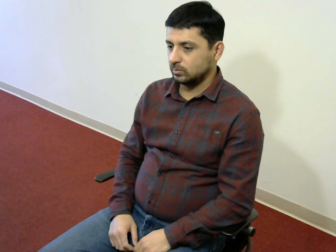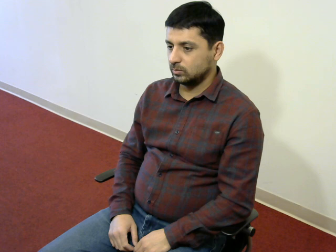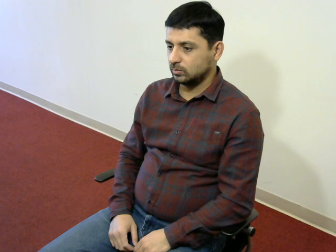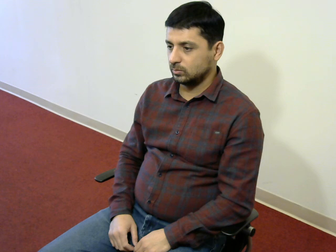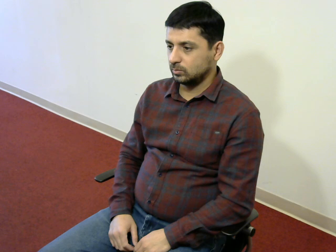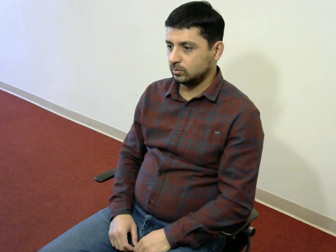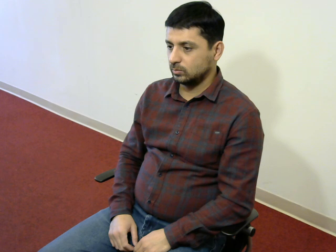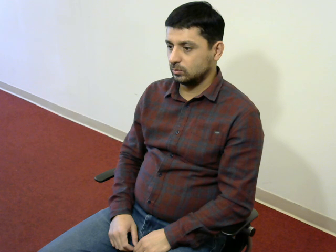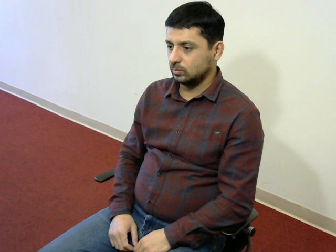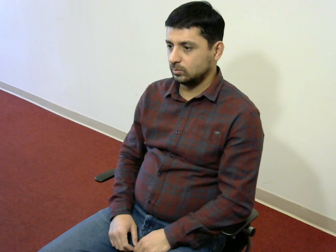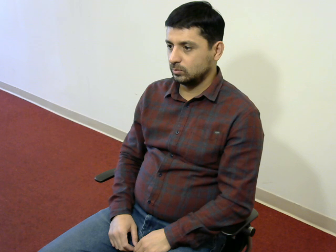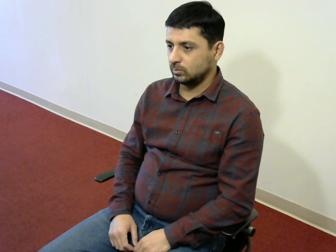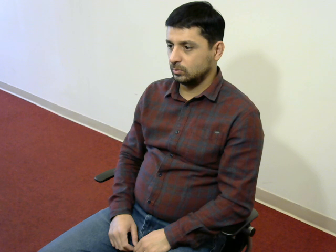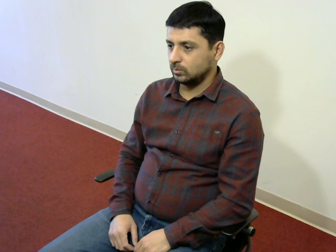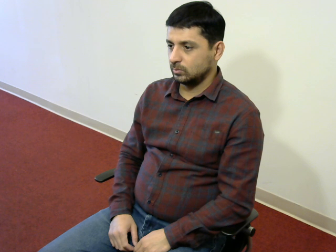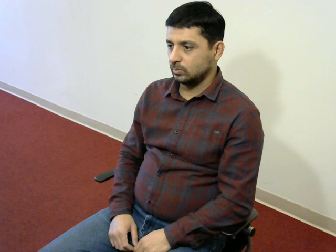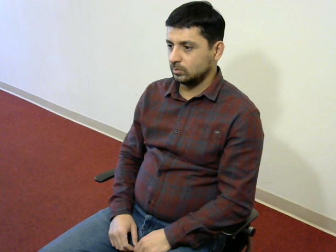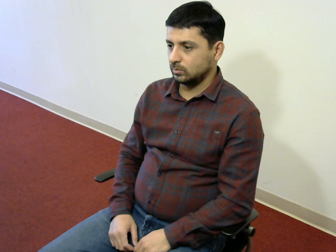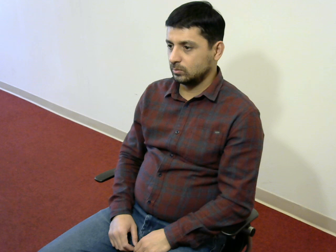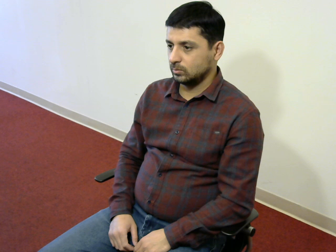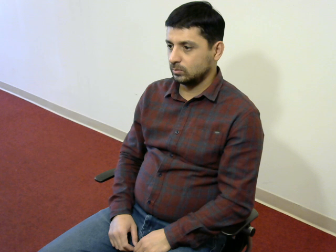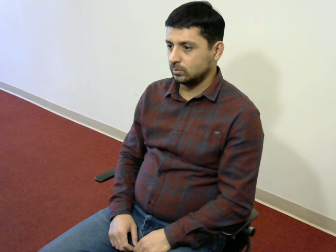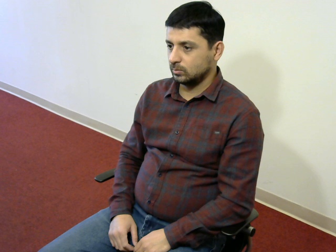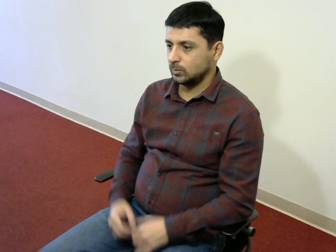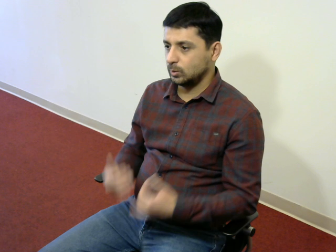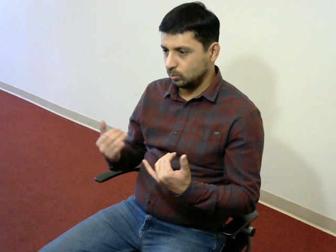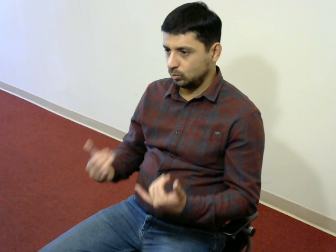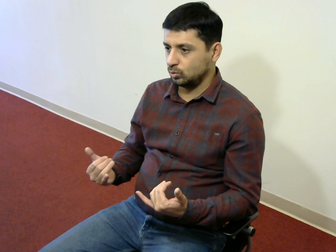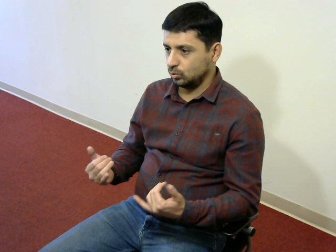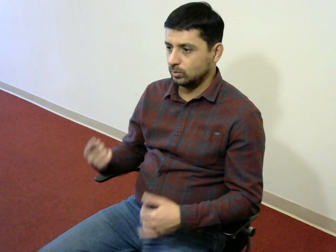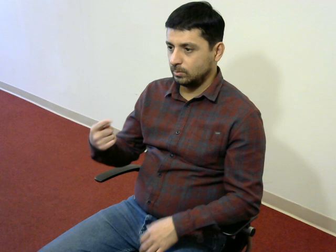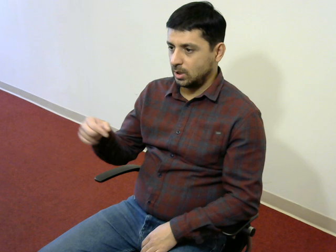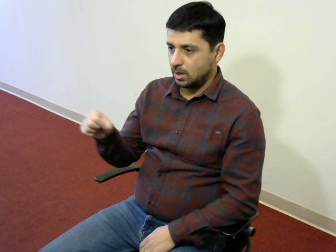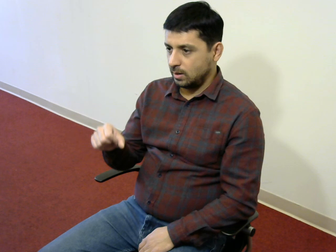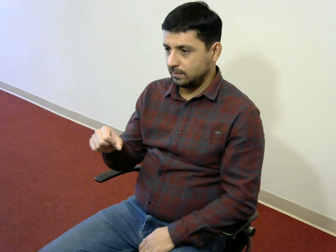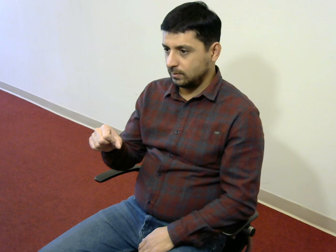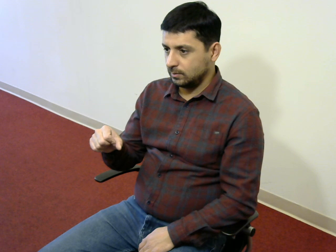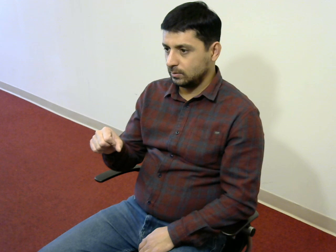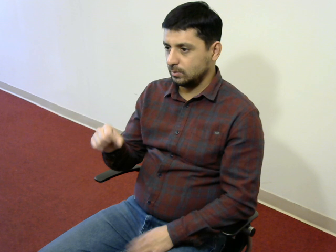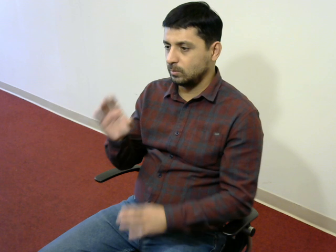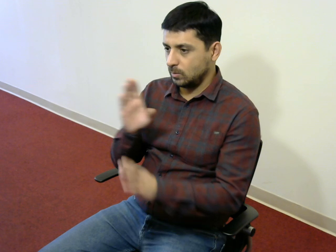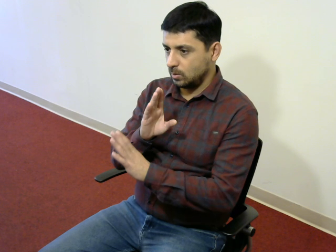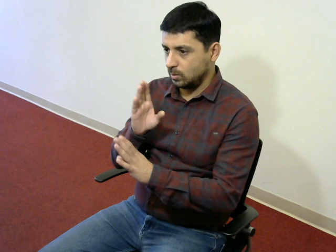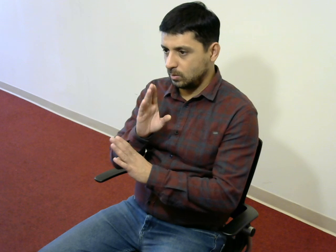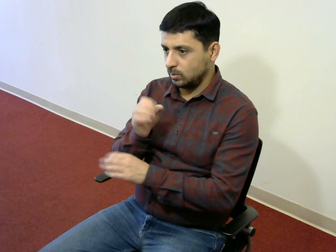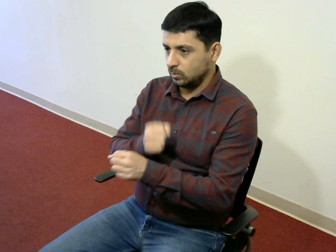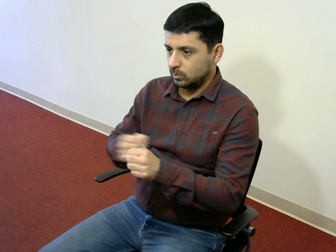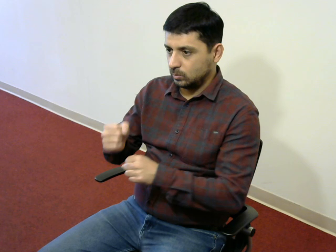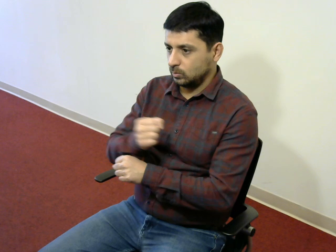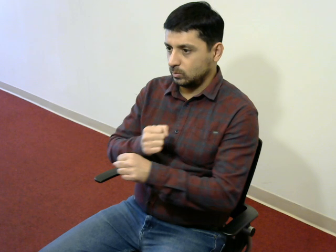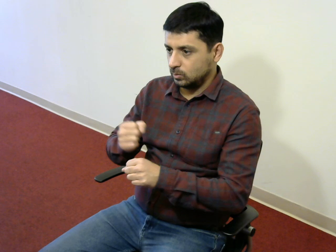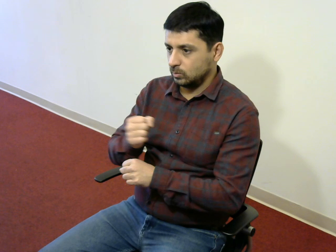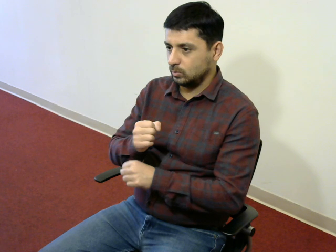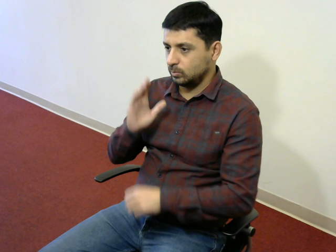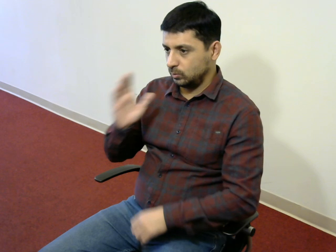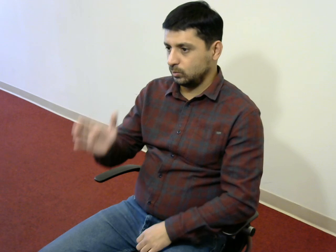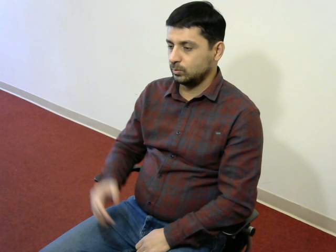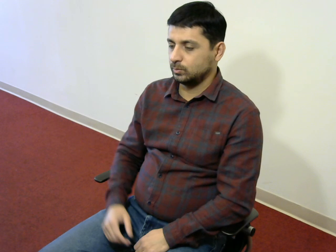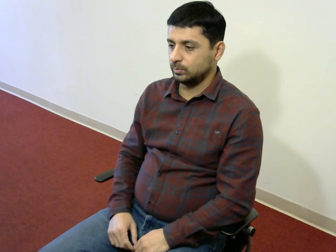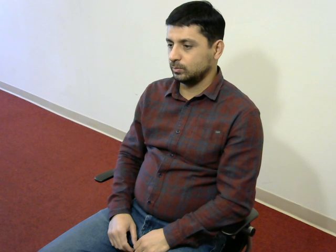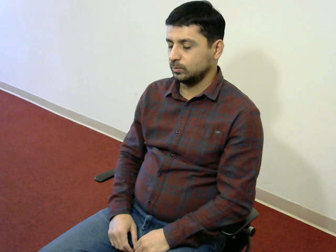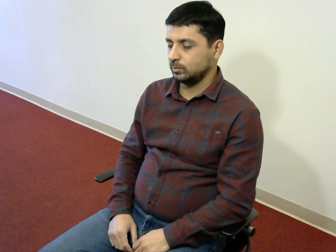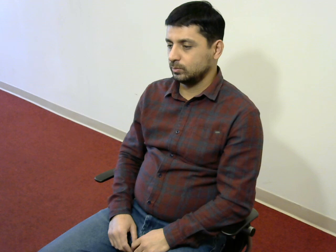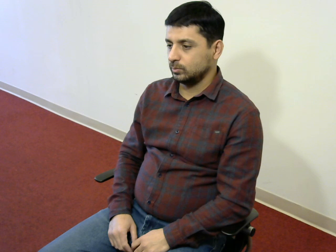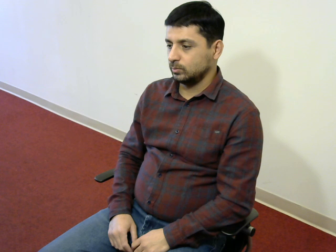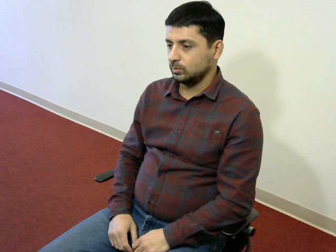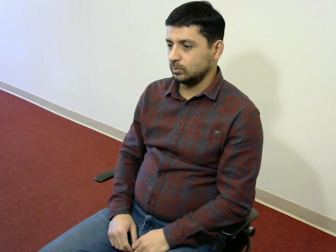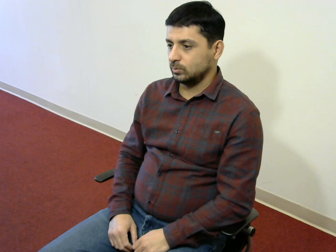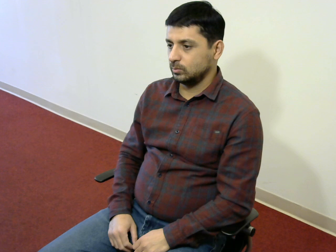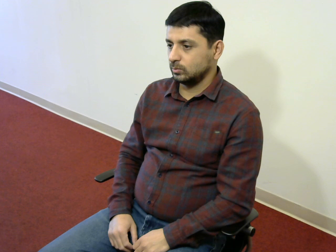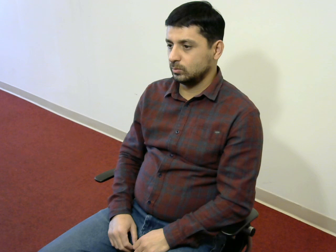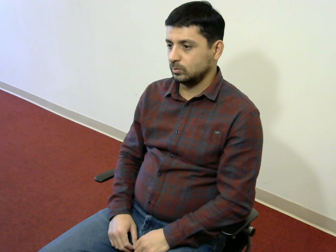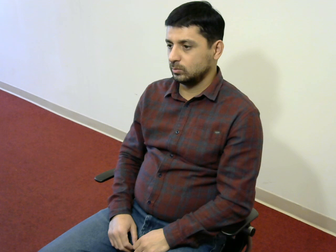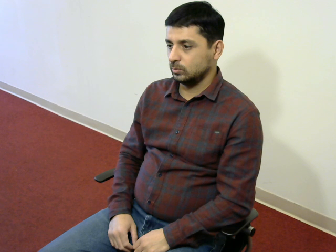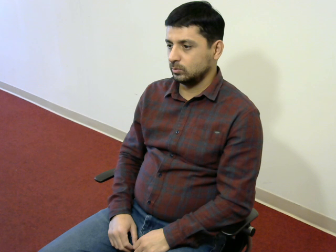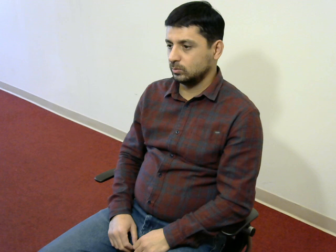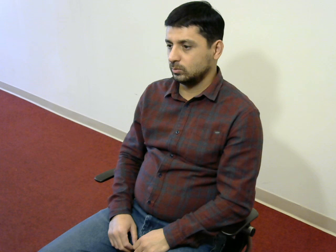Bu həftə hava küləkli olacaq